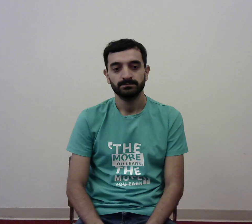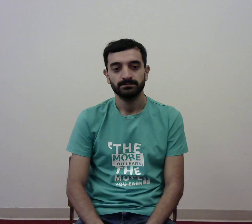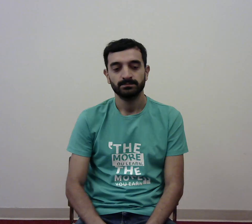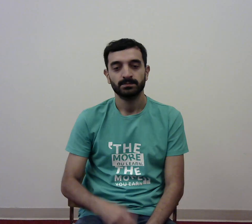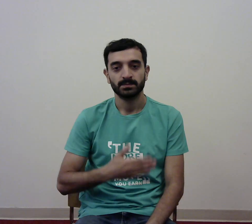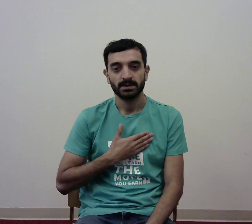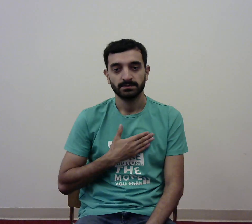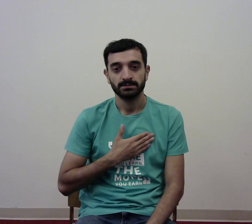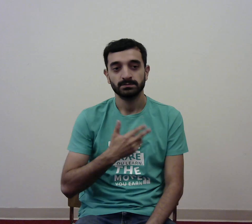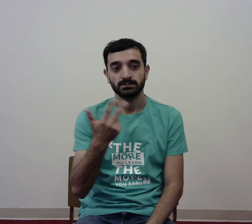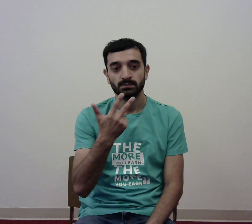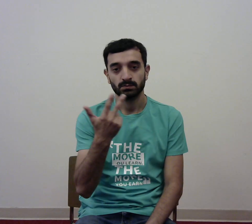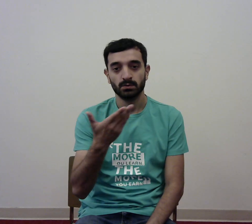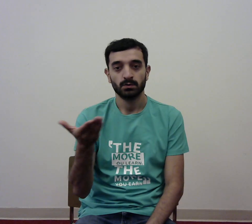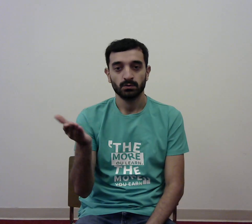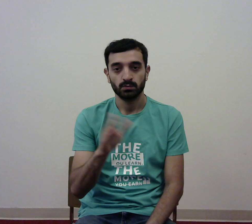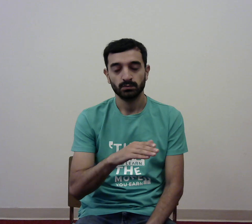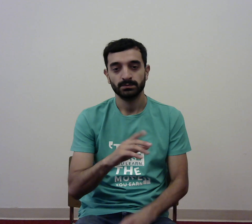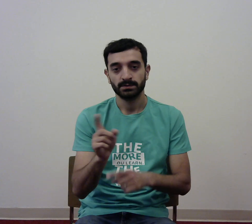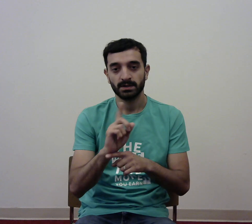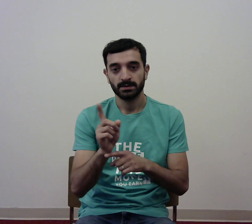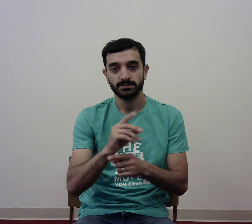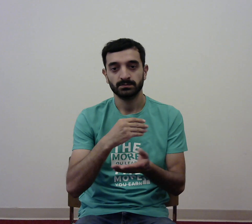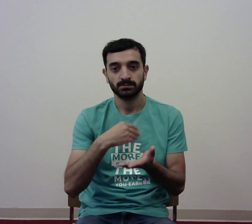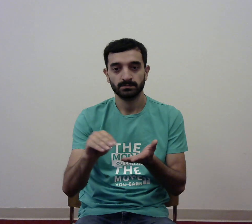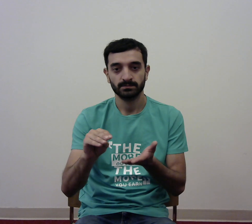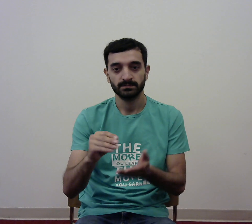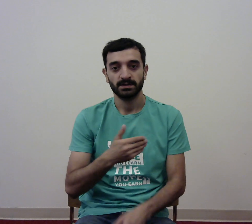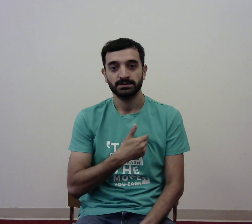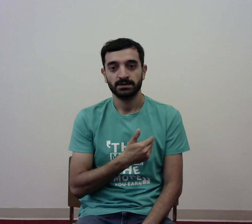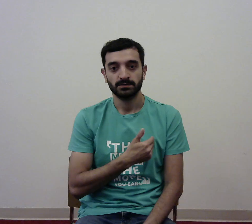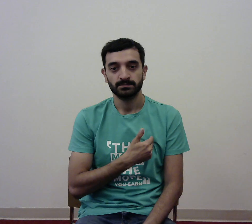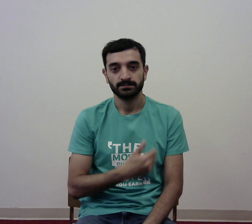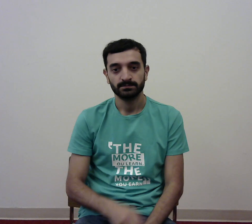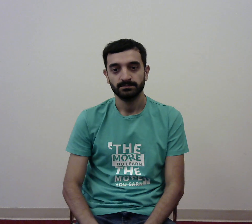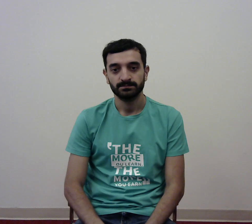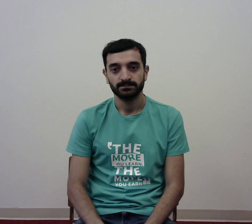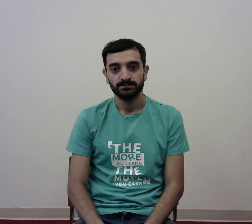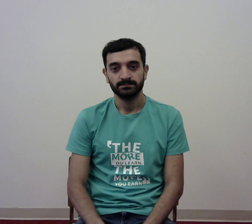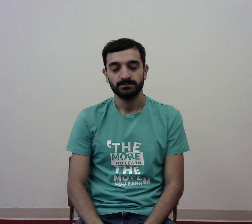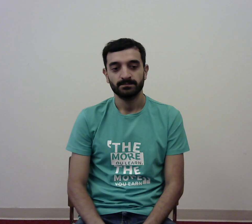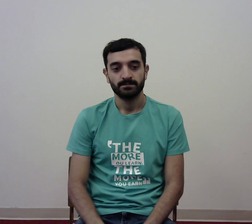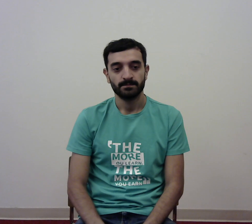Mən 3 ədəd qələm almaq istərdim